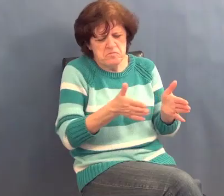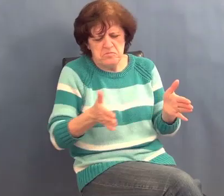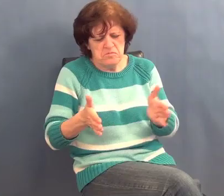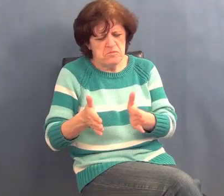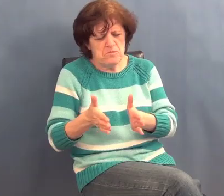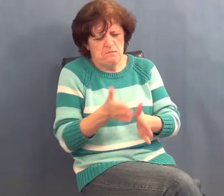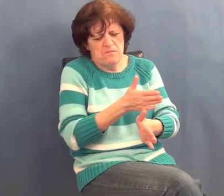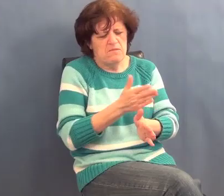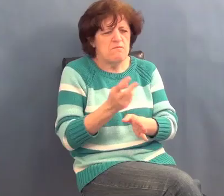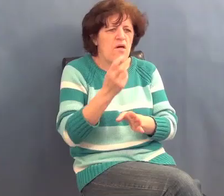Da się.